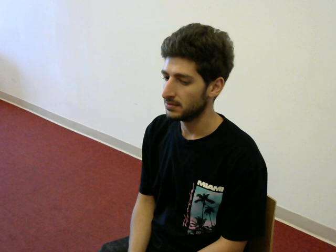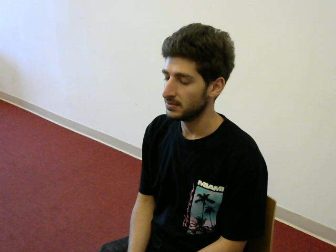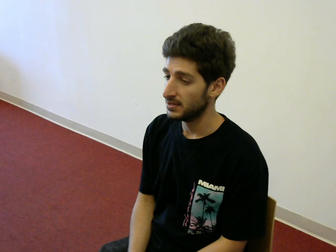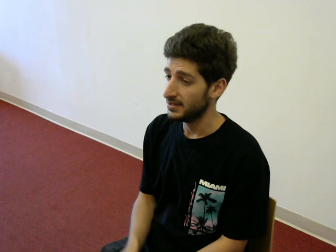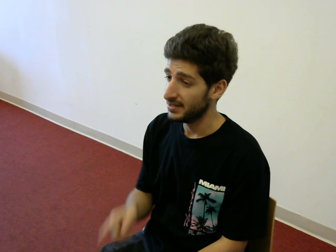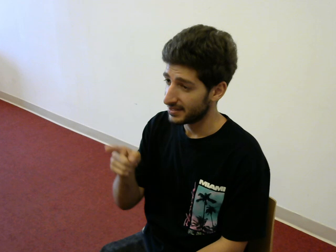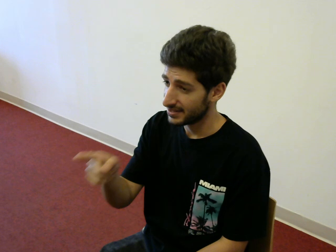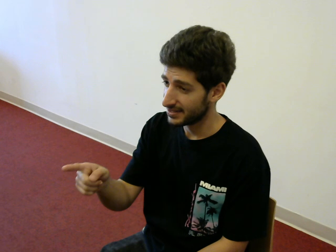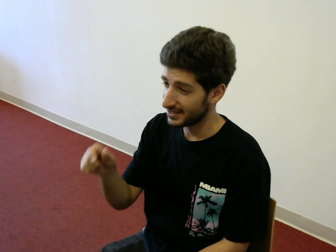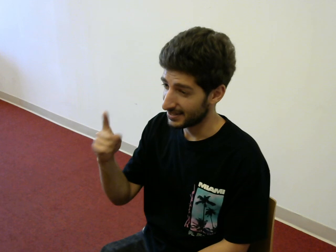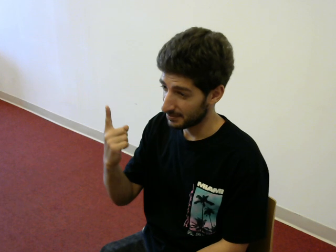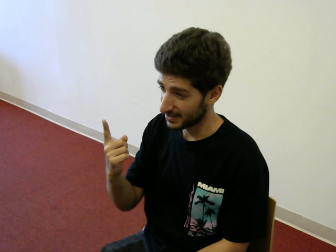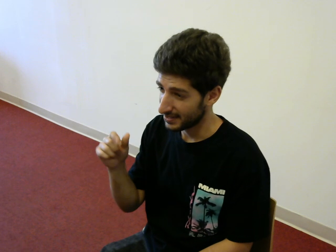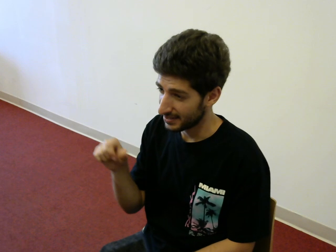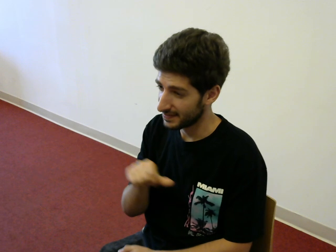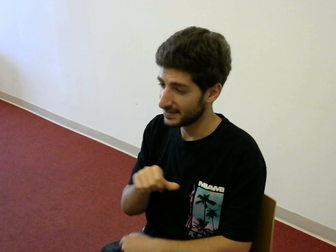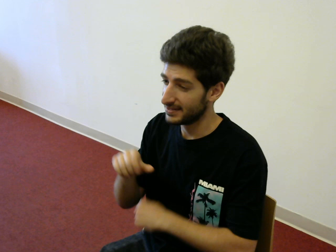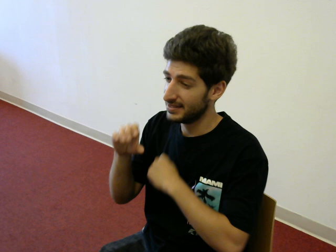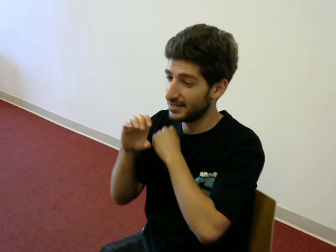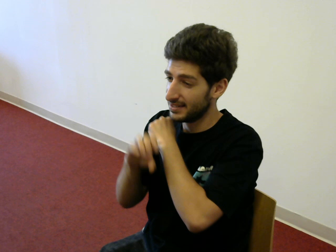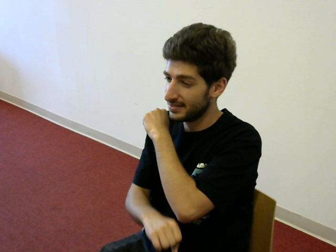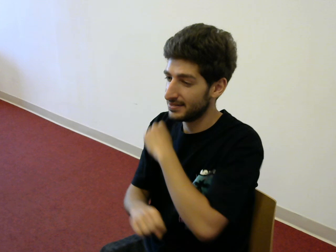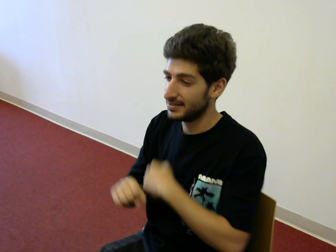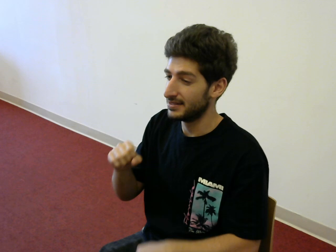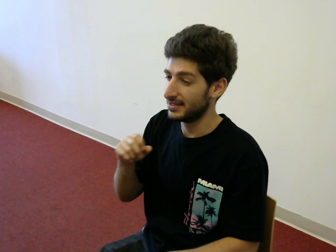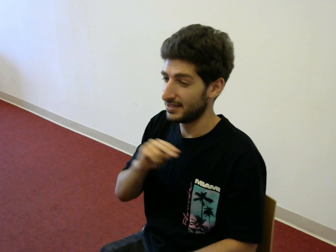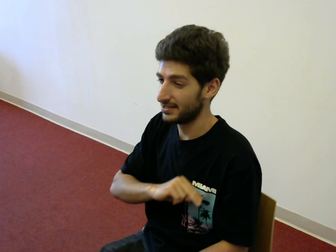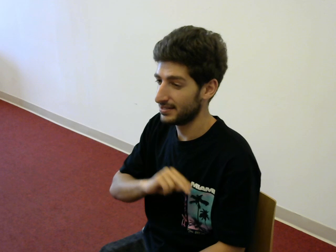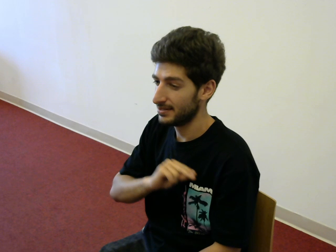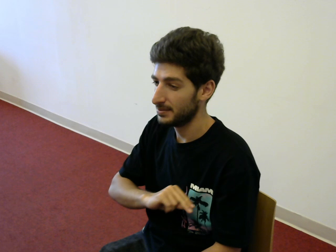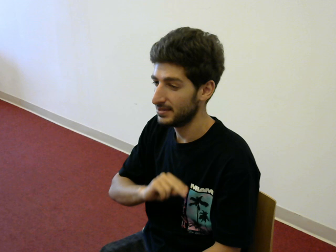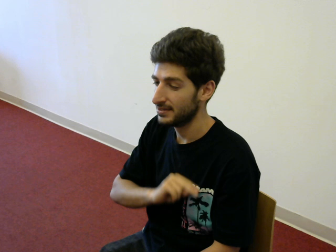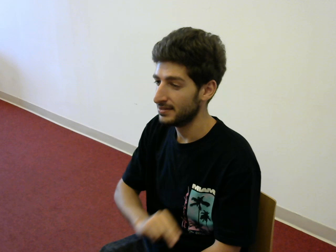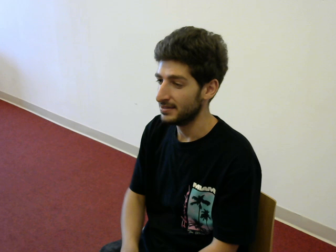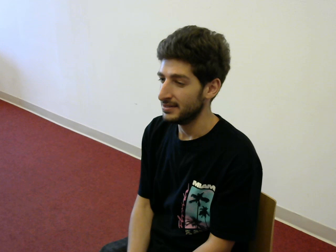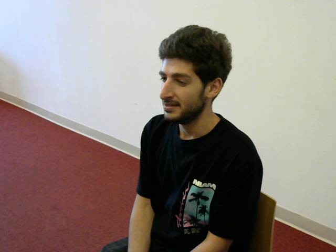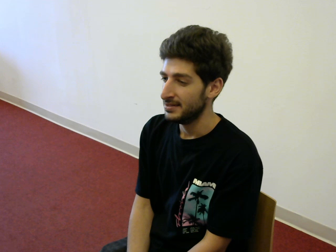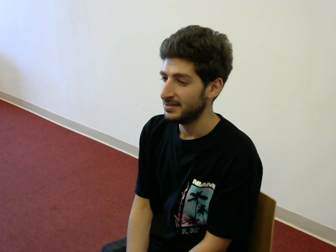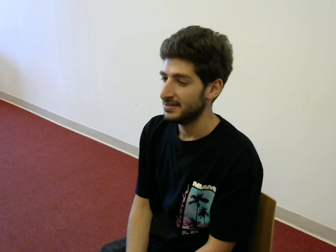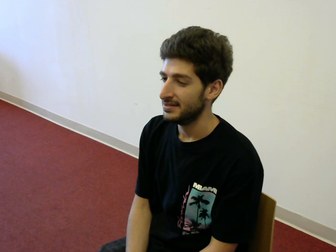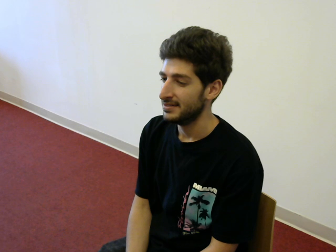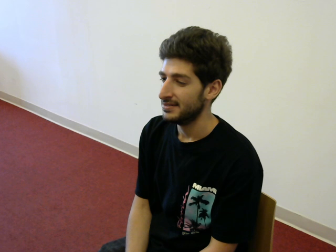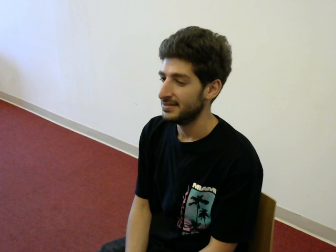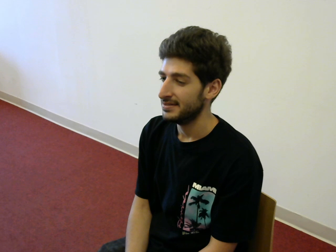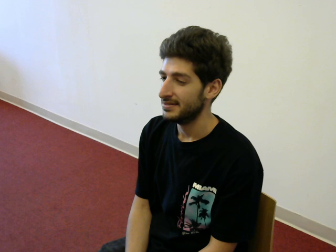Siz həftə sonu işləyirsiz?